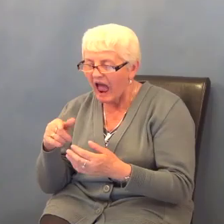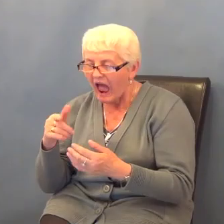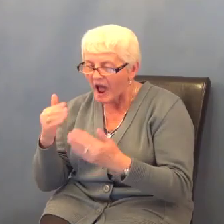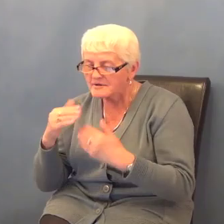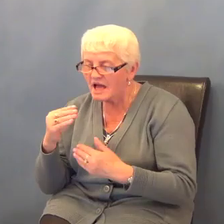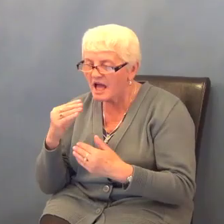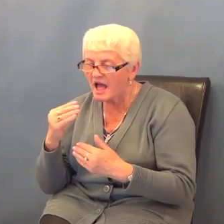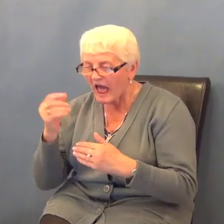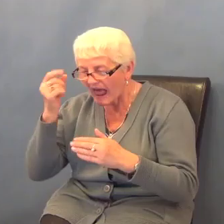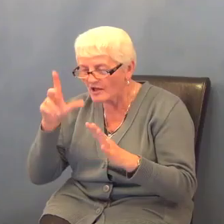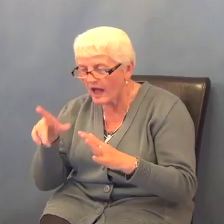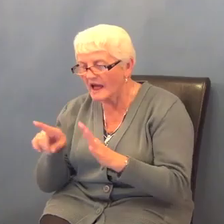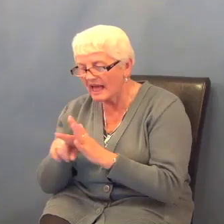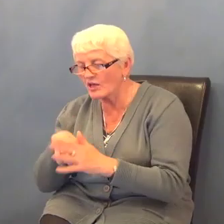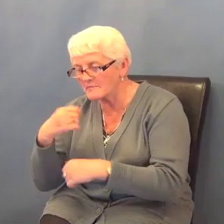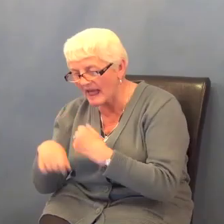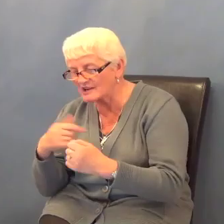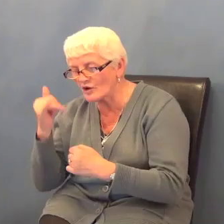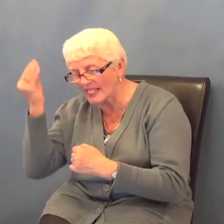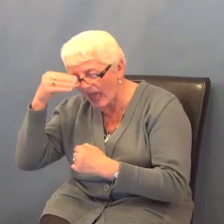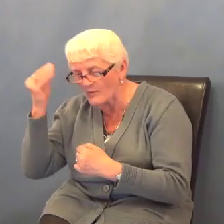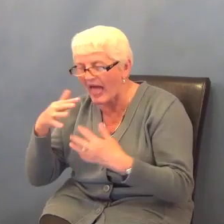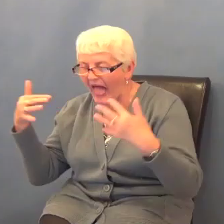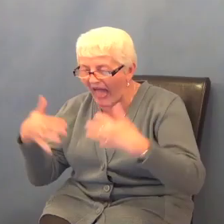Następny to o siódmej rano do pracy, a potem na naukę do egzaminu.